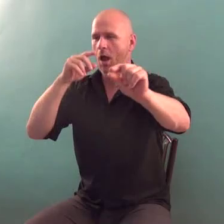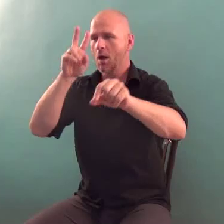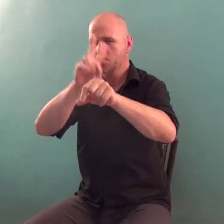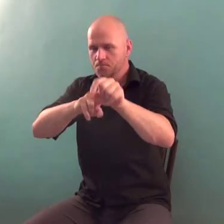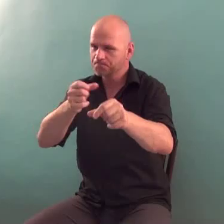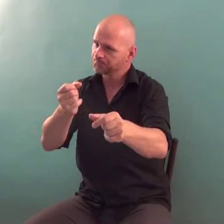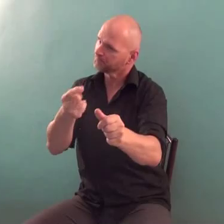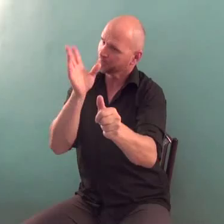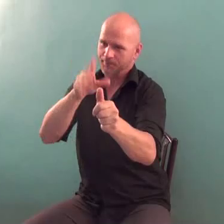Policjant idzie za nim.